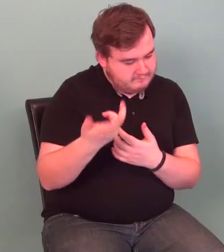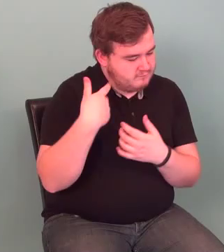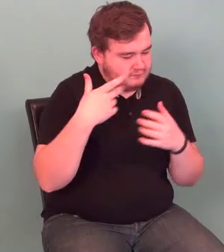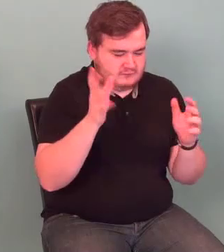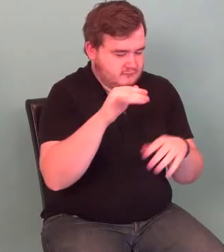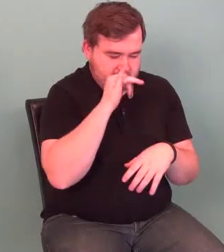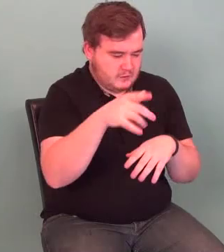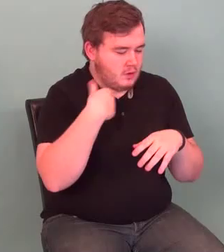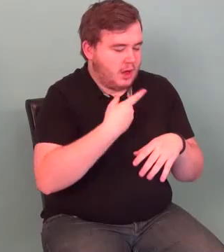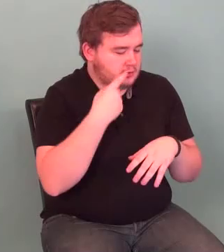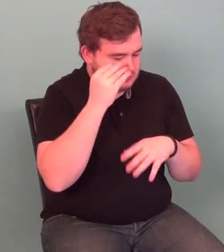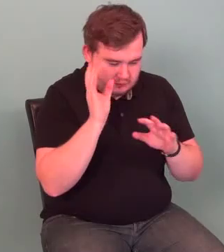Ja nie mogę, mam naukę języka.